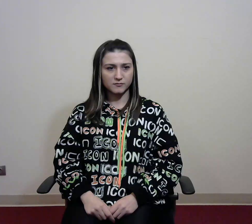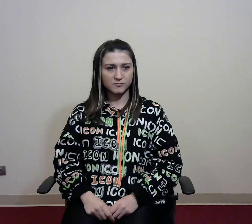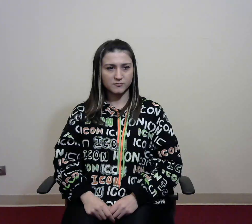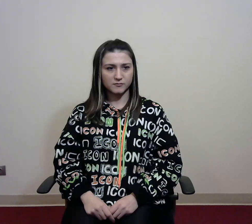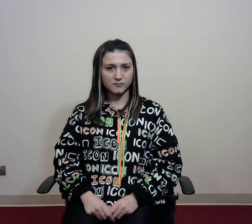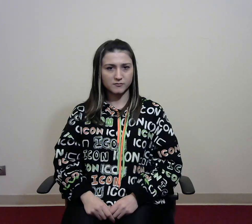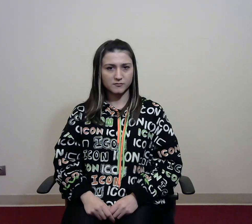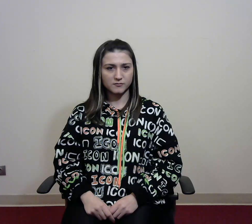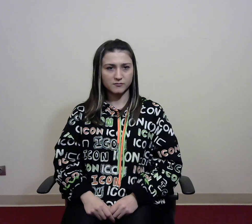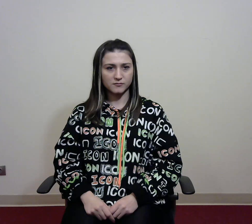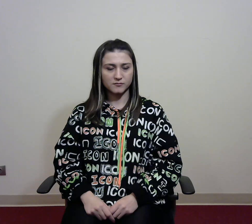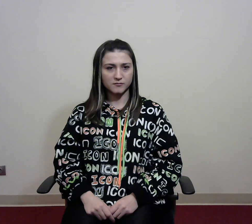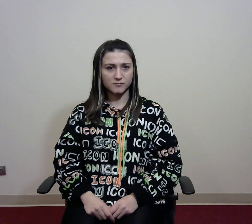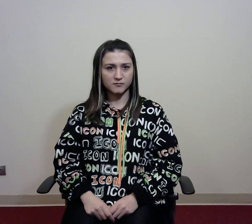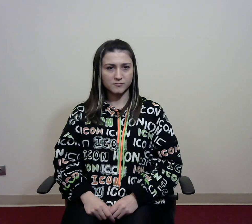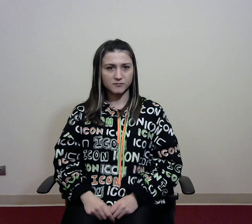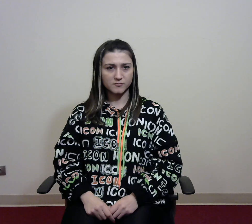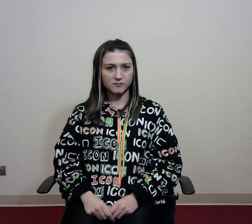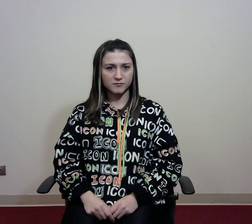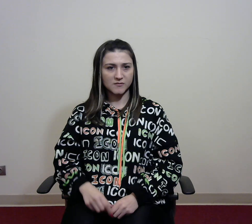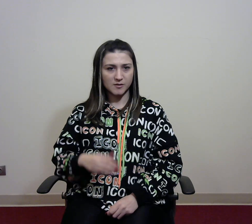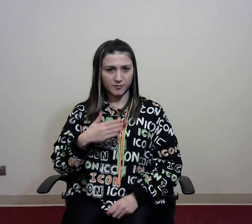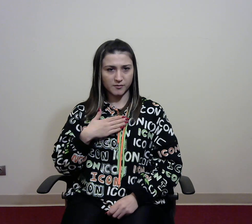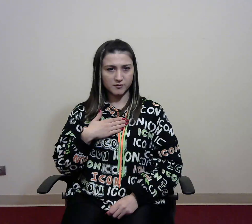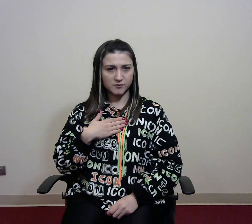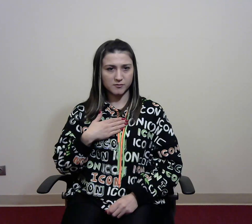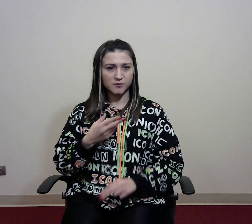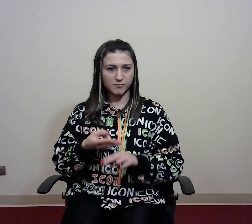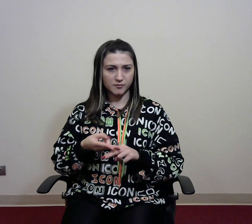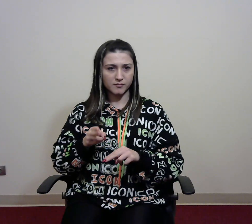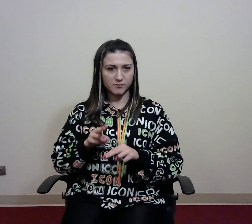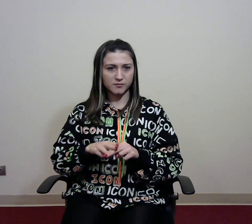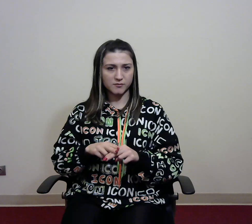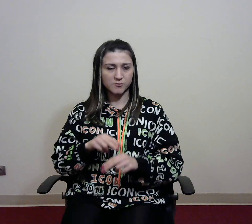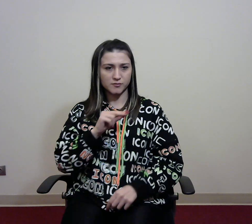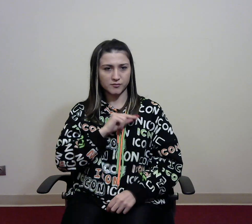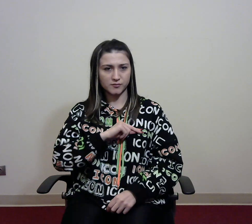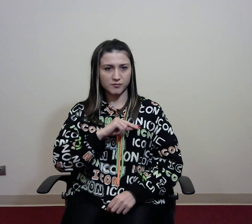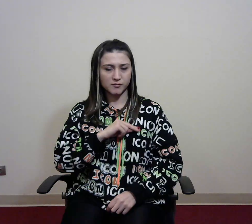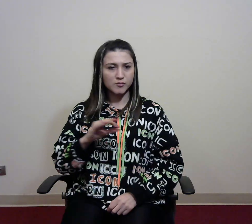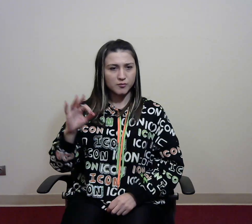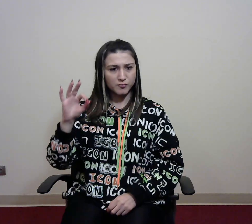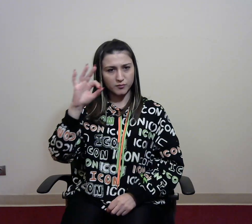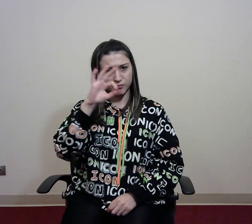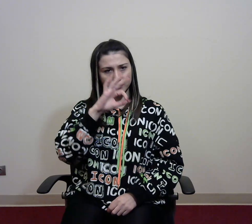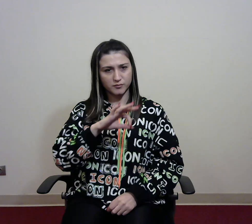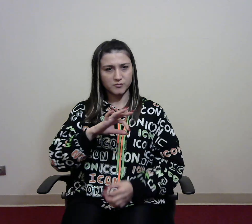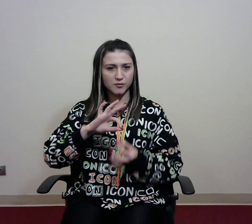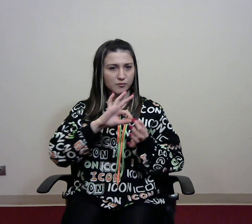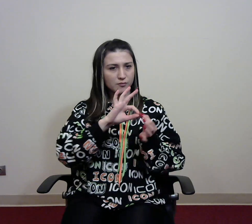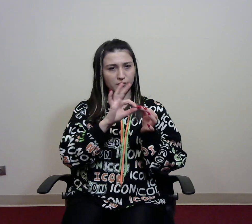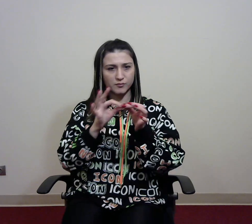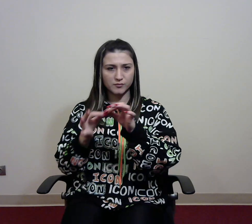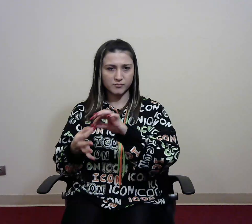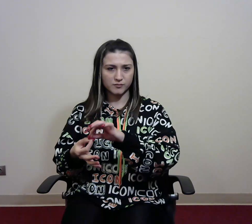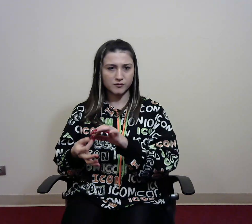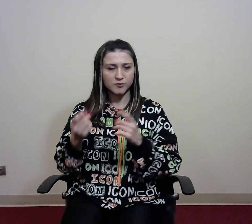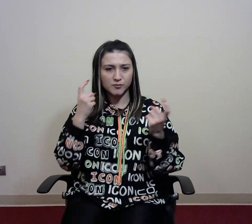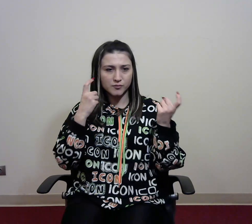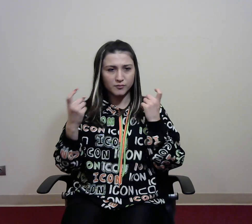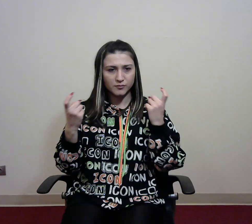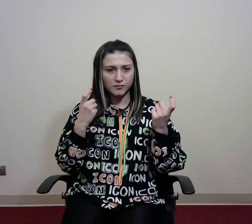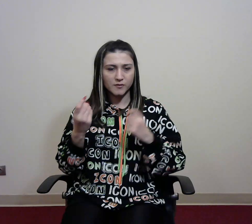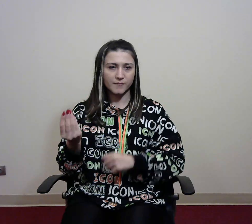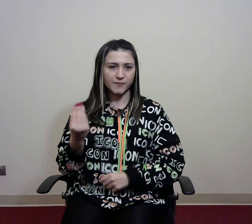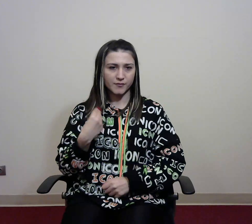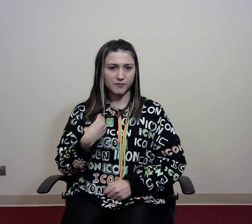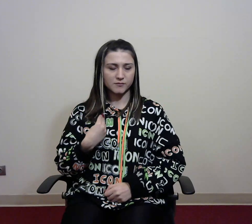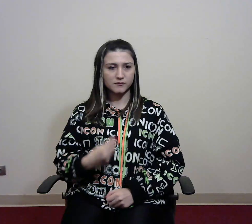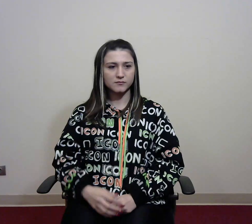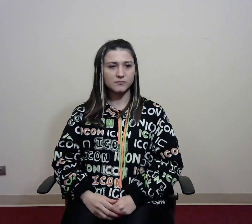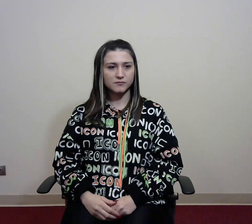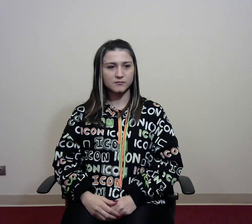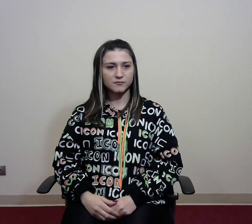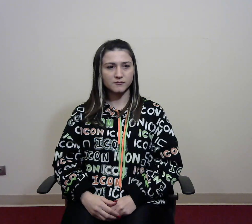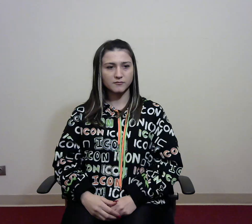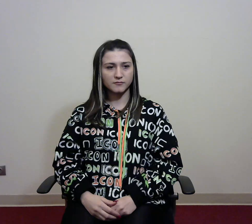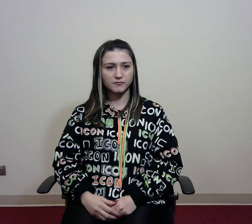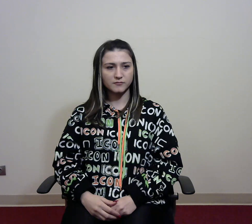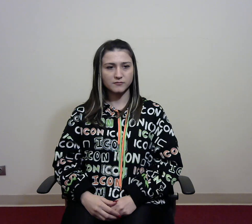Mənə bu iş haqqında ətraflı məlumat verin